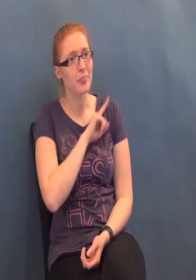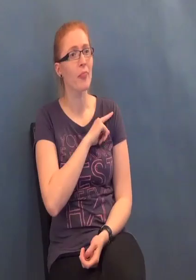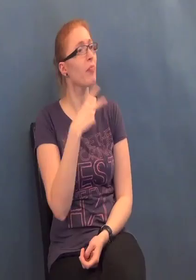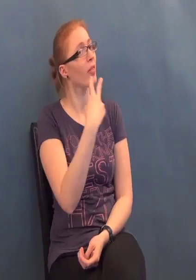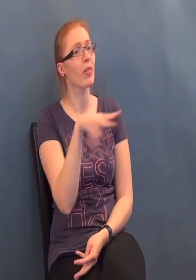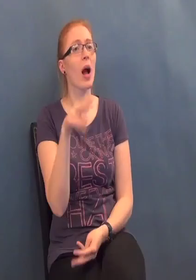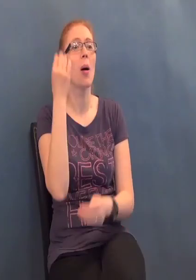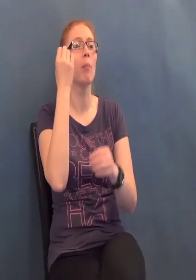Pilnować, patrzeć.